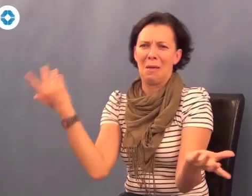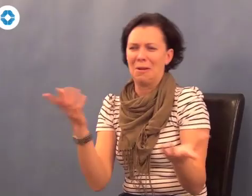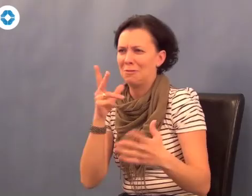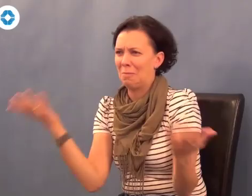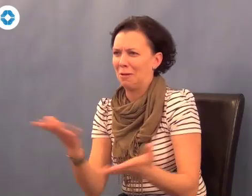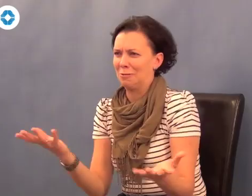Gdzie jest żaba?